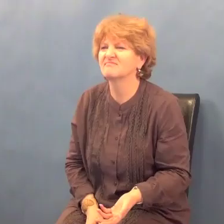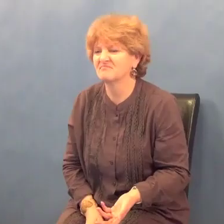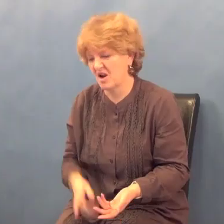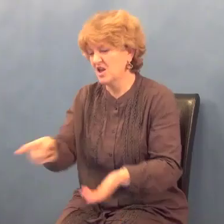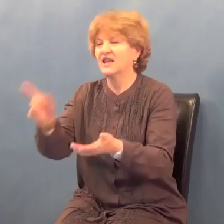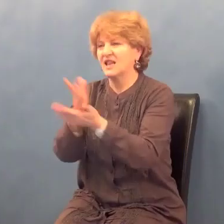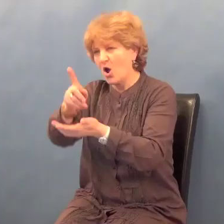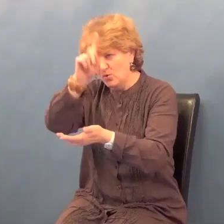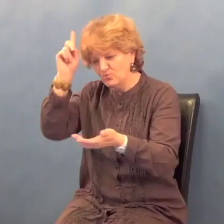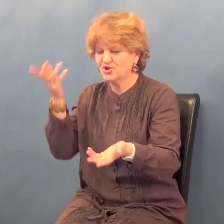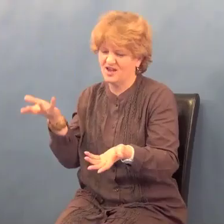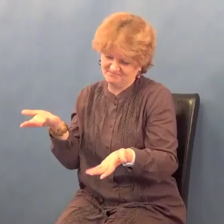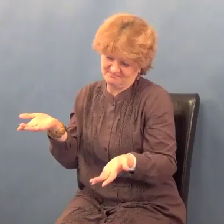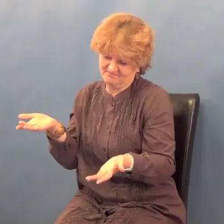Może tylko ludzie?